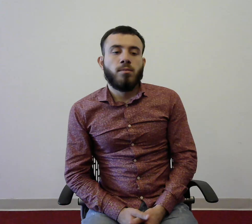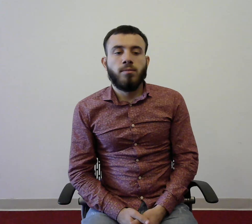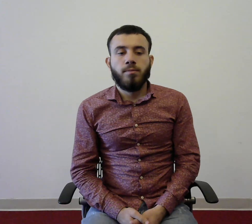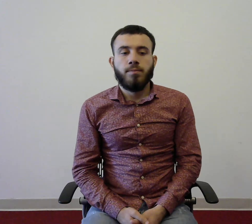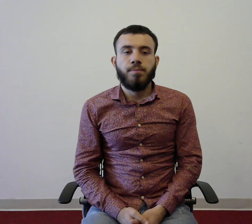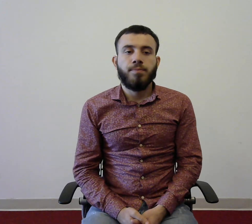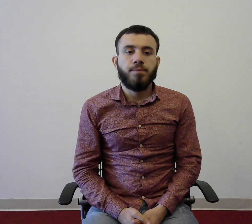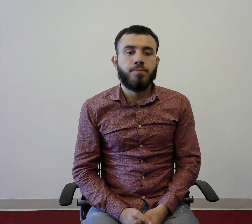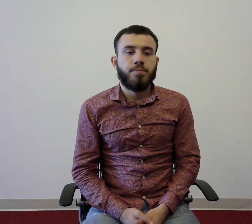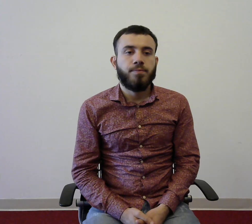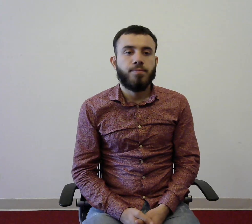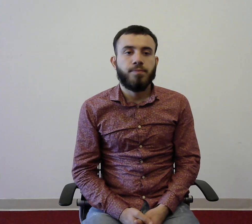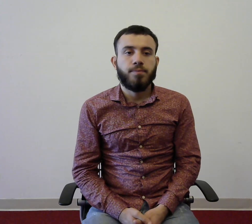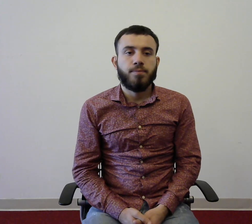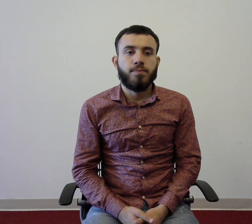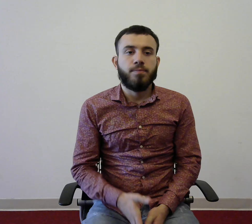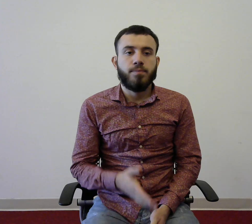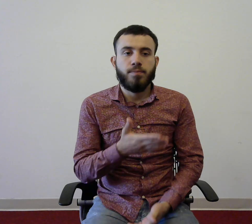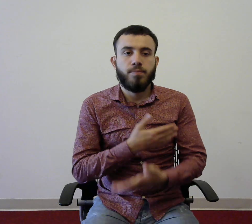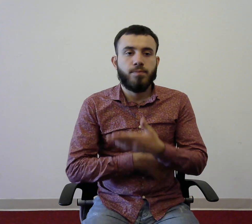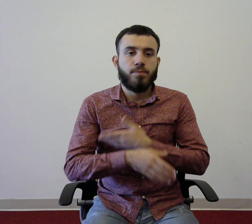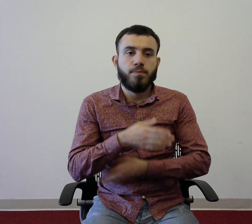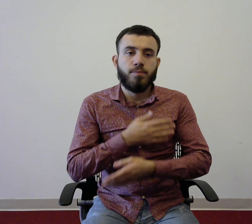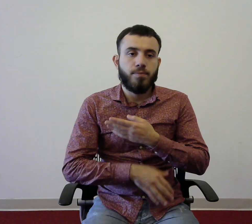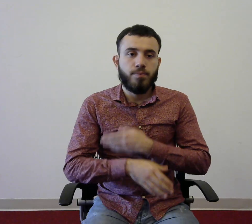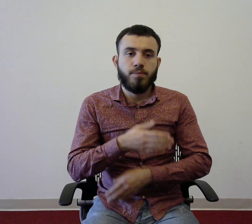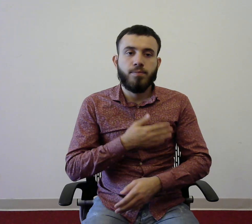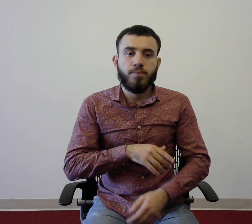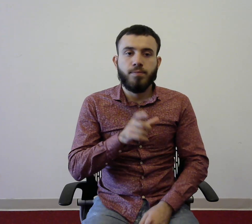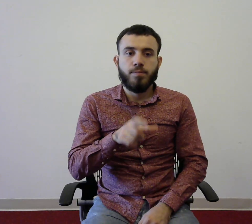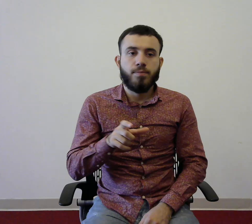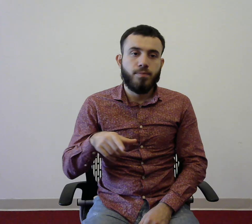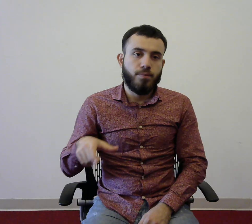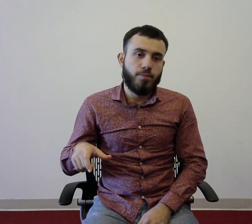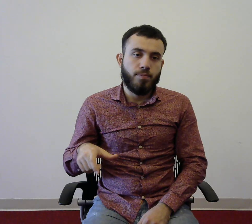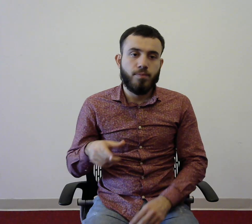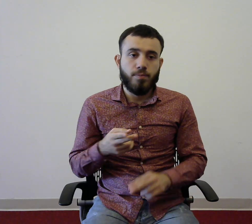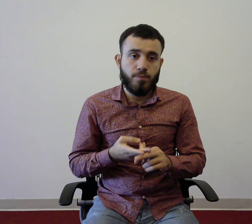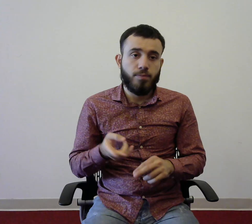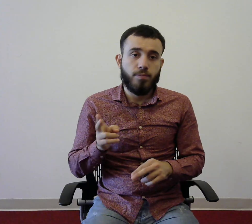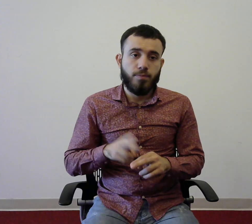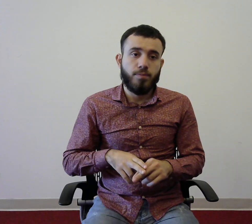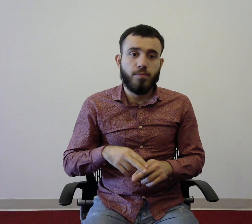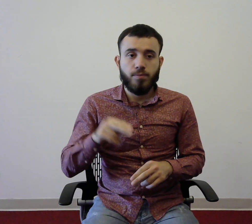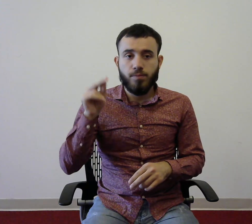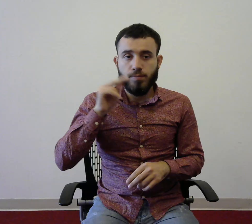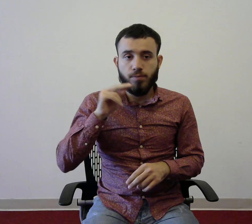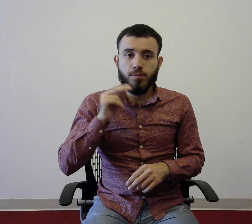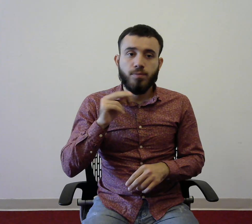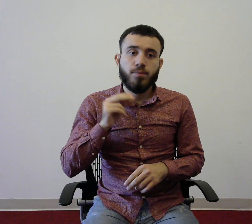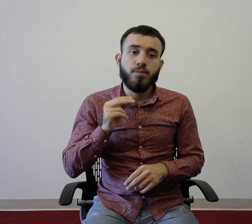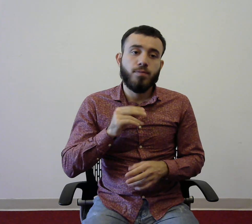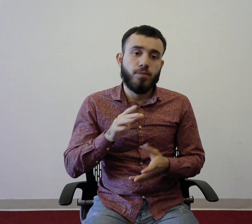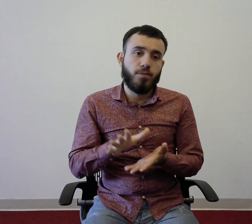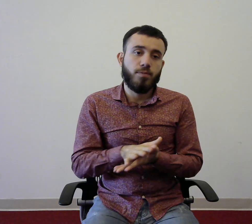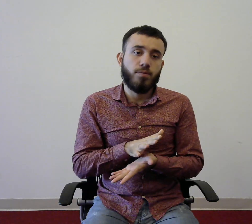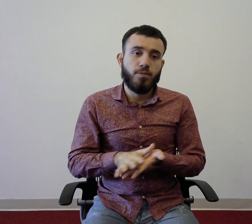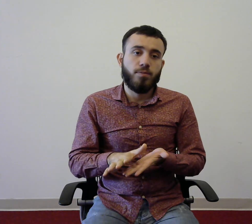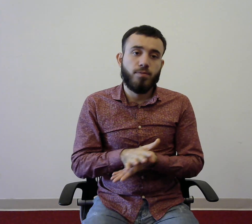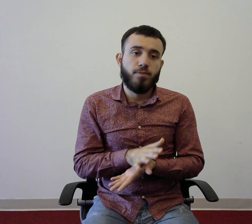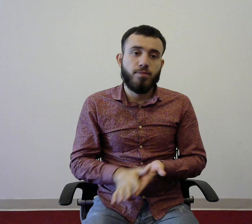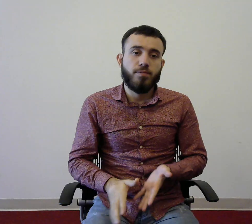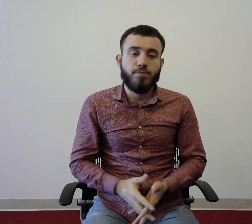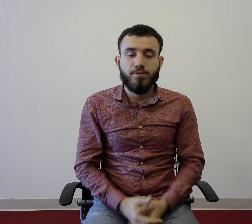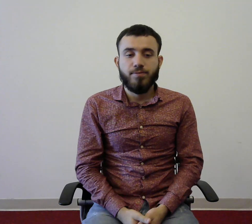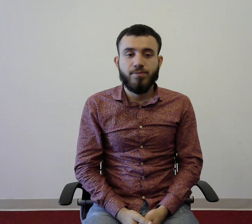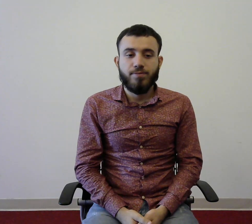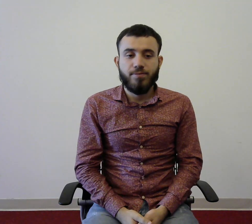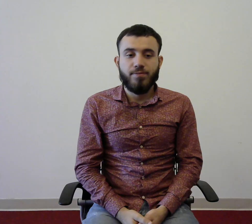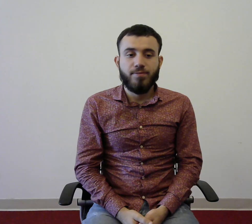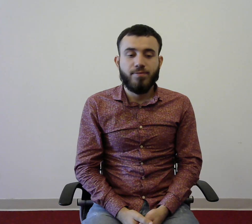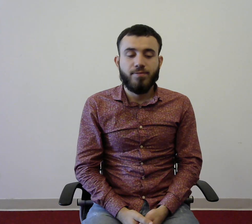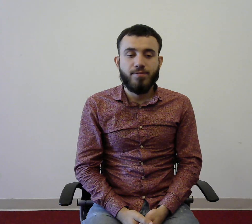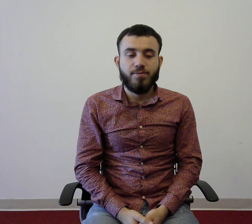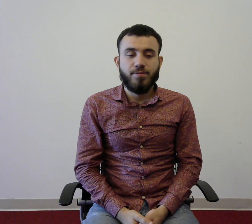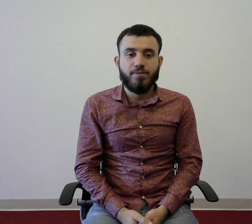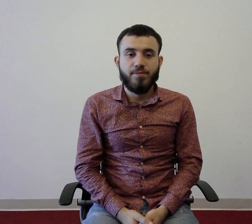Əlilliyi olan şəxslərə təhsil pulsuzdur